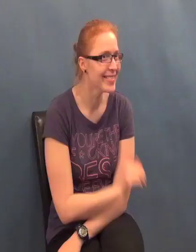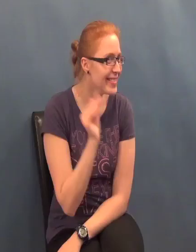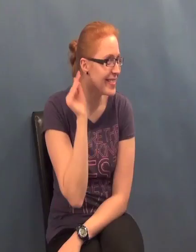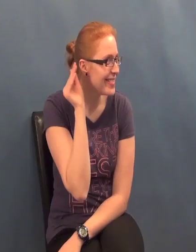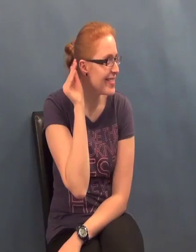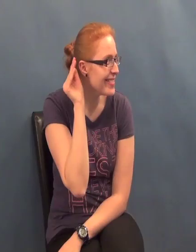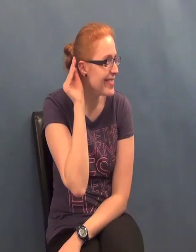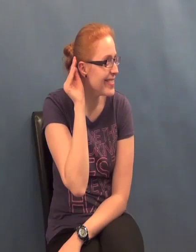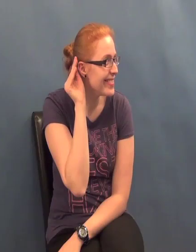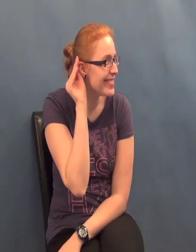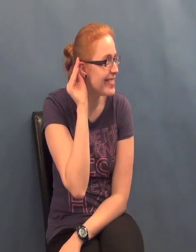Słucham Cię...